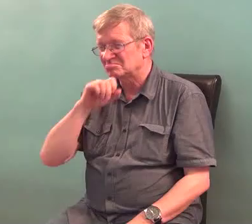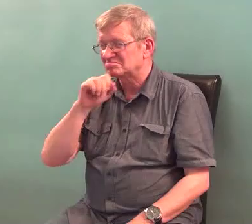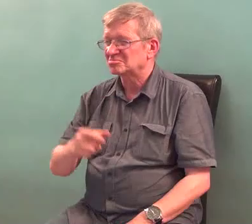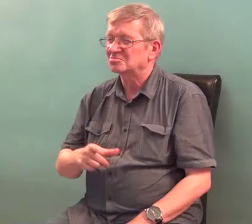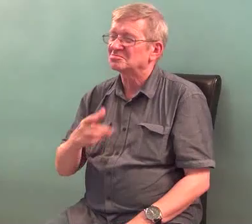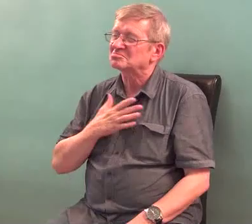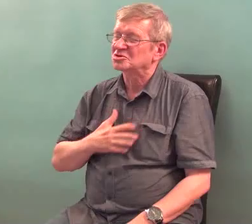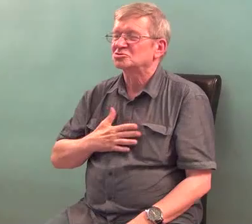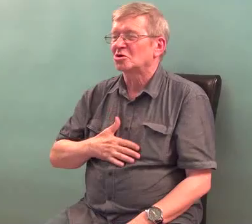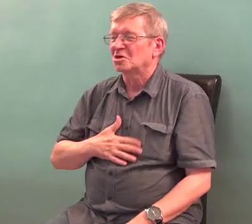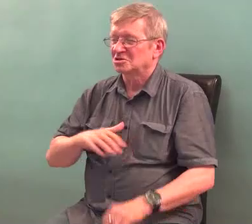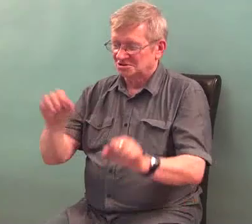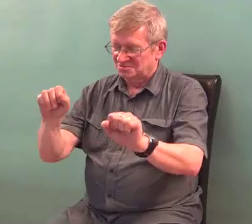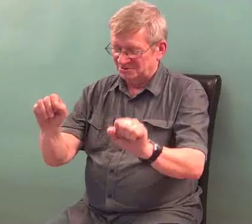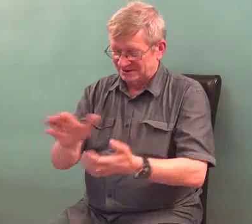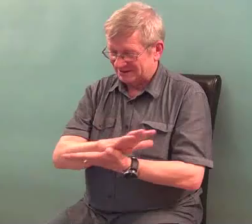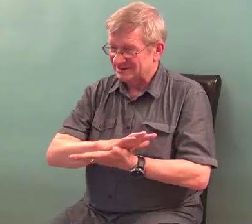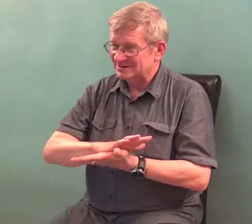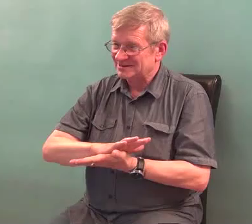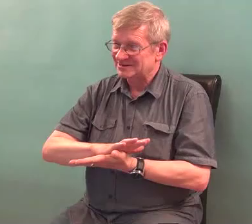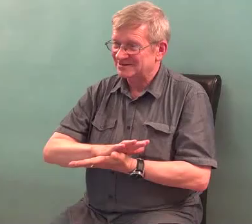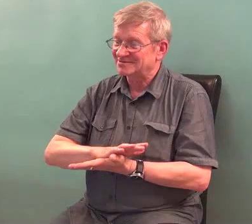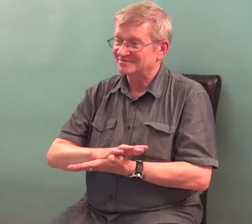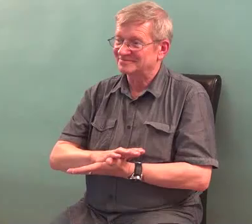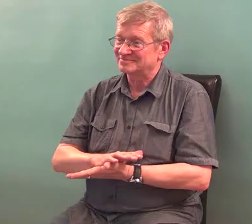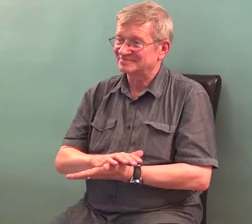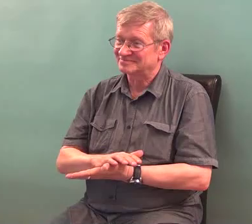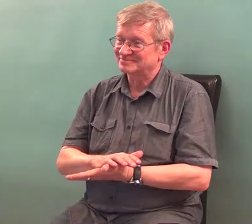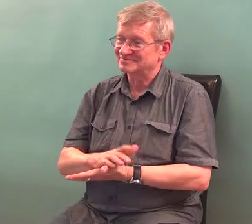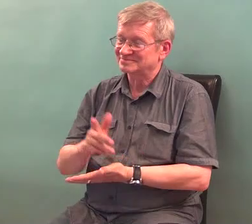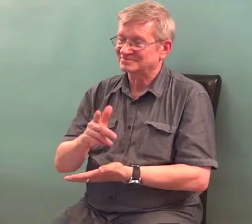Lubię w sobotę sprzątać do czysta.